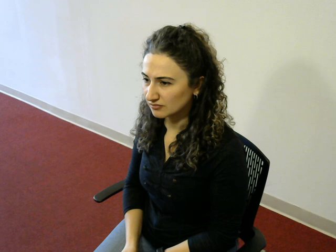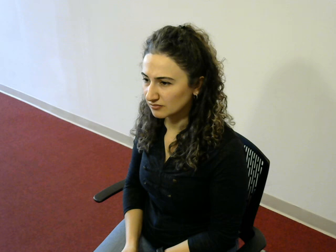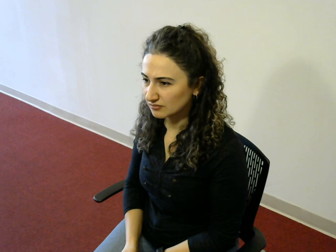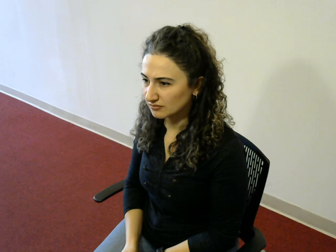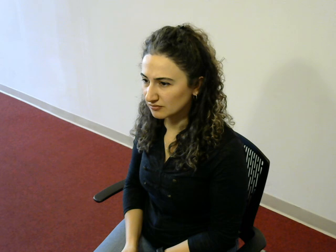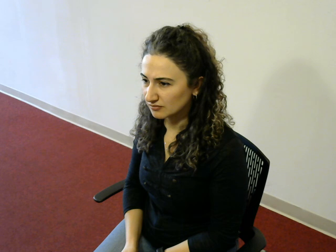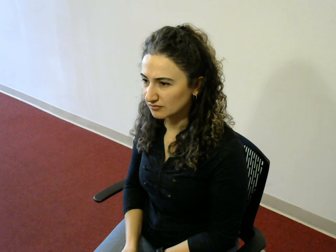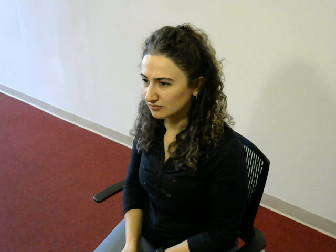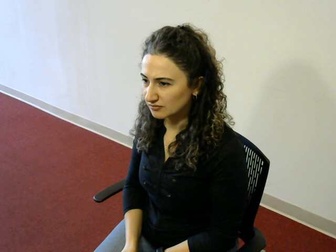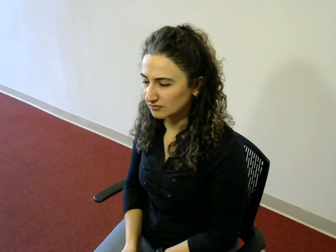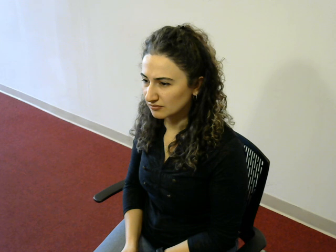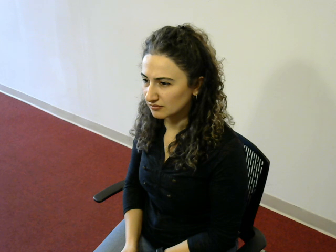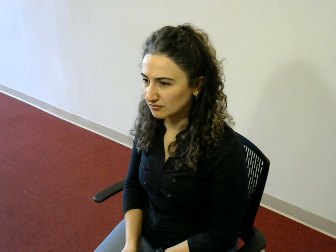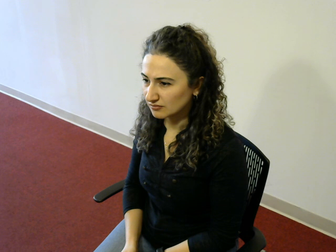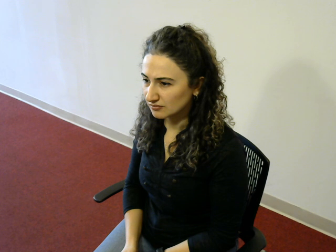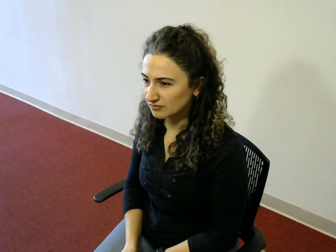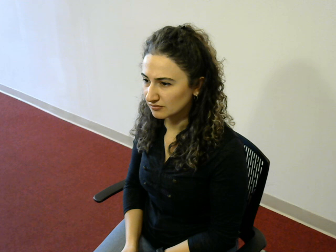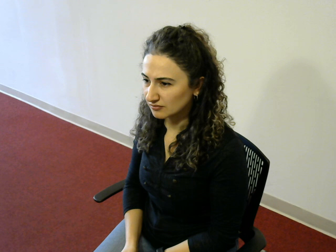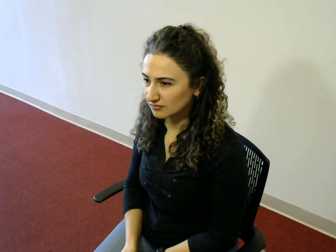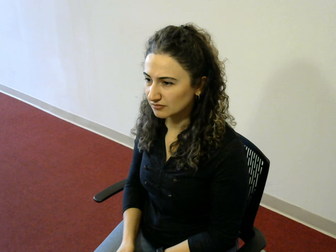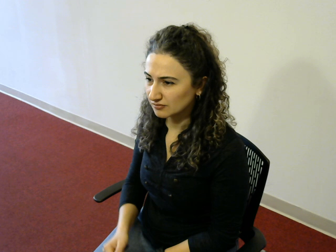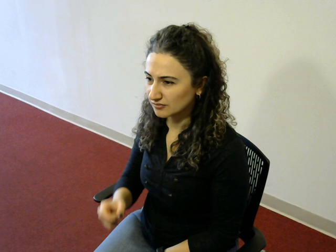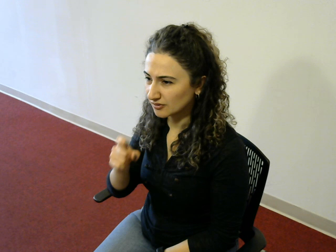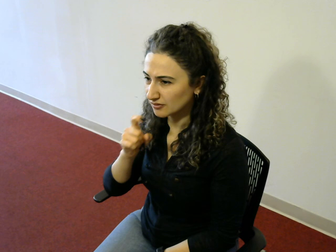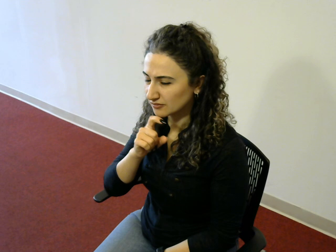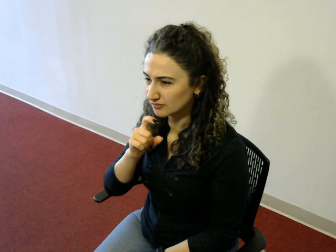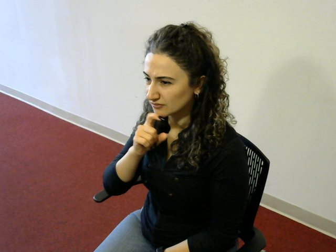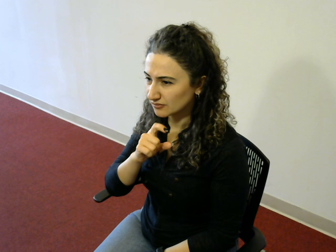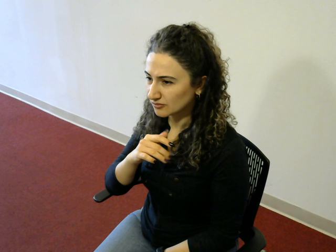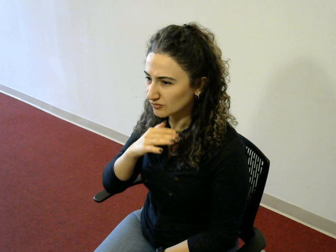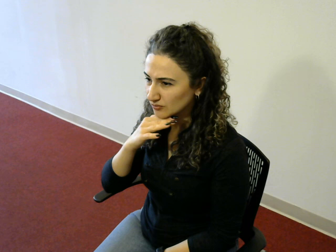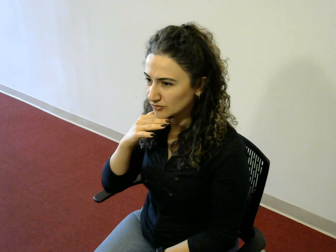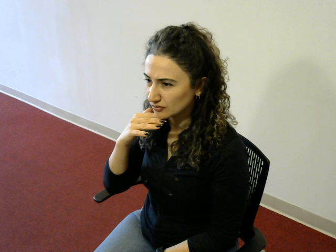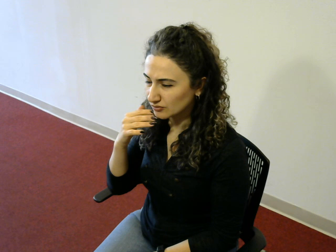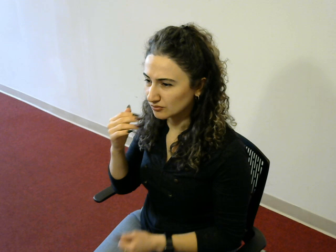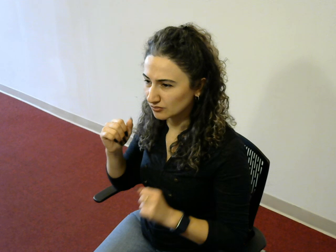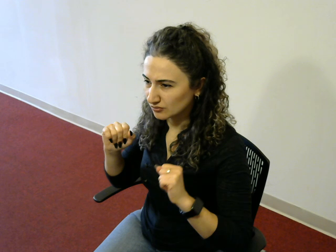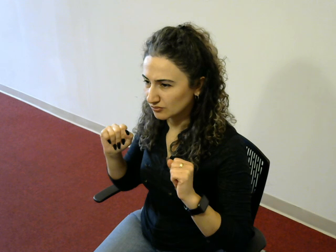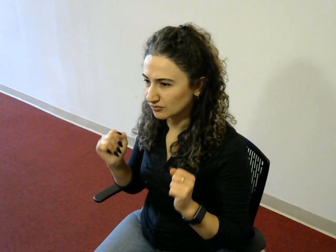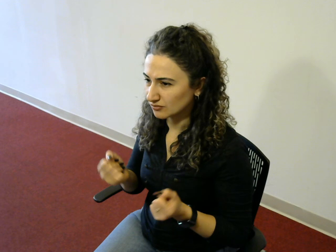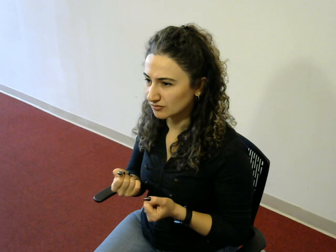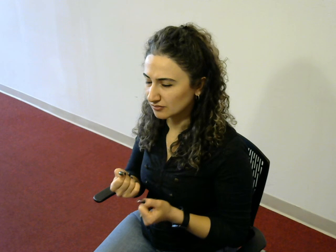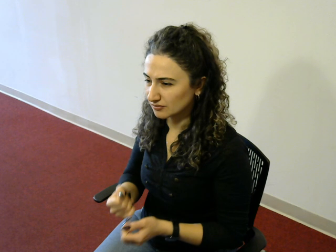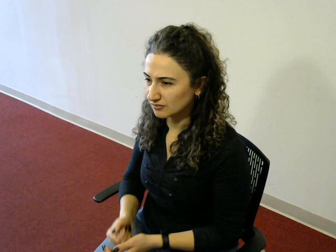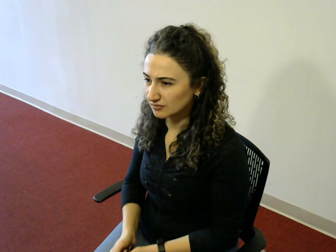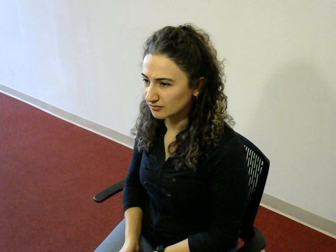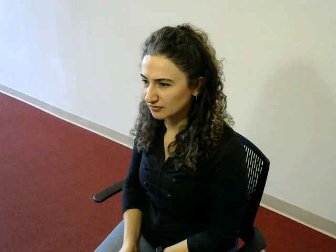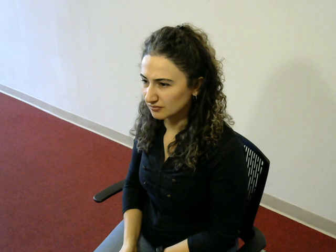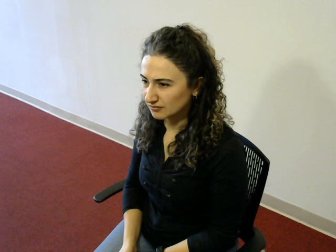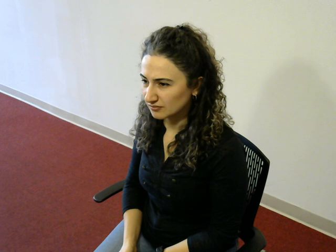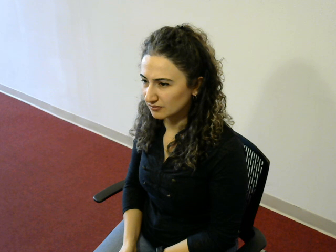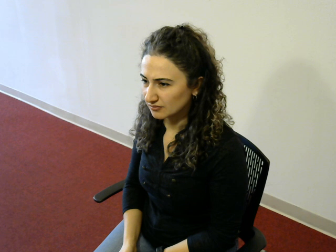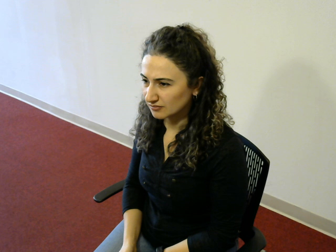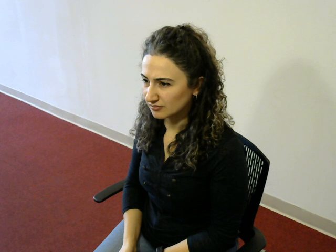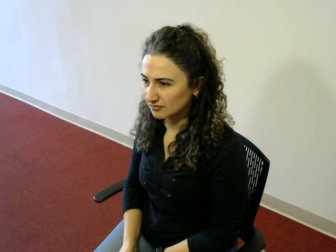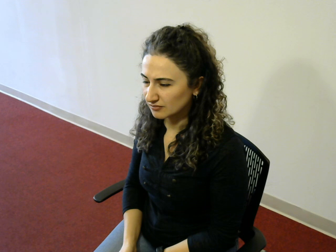Dondurma çox soyuqdur